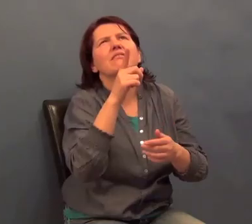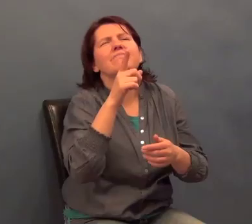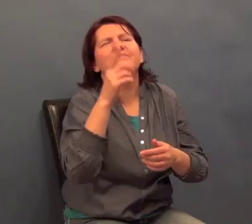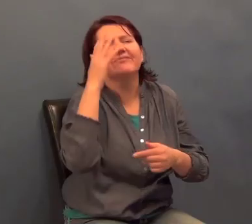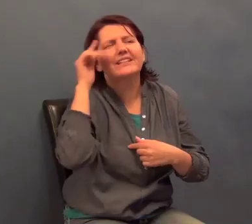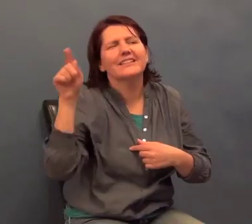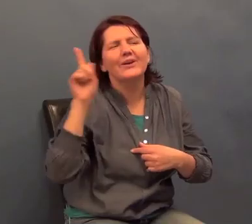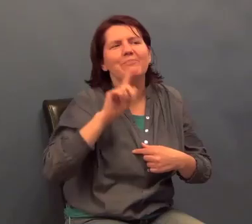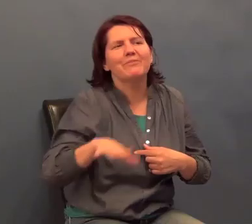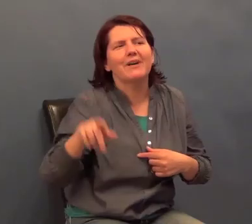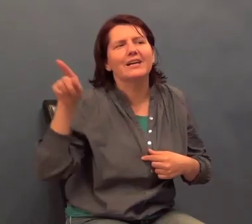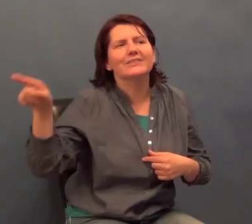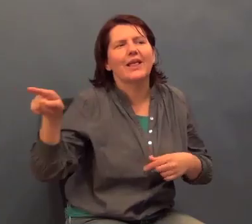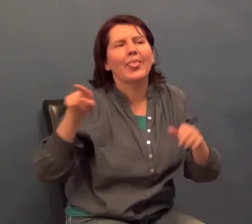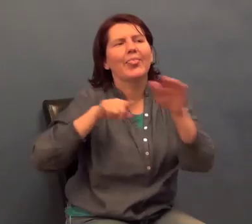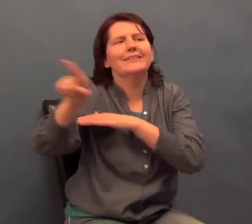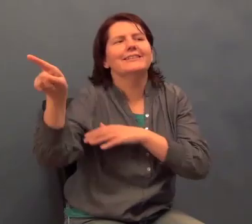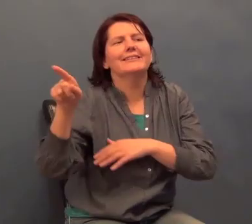Wie, że to zrobił chłopiec, który uciekł.